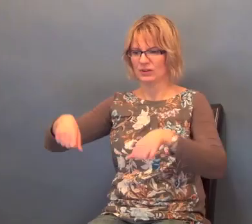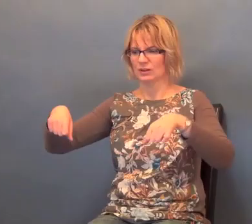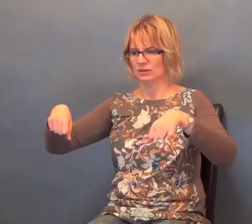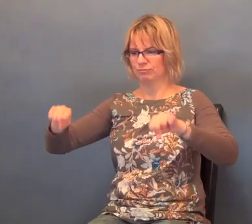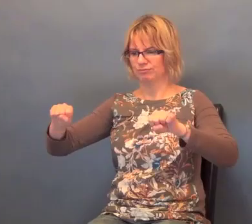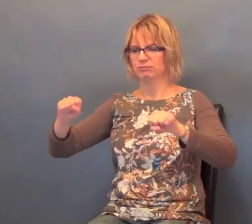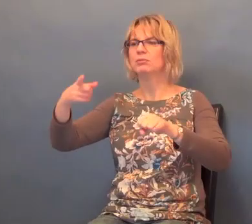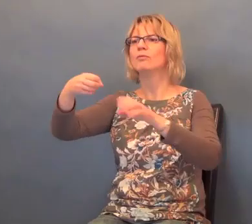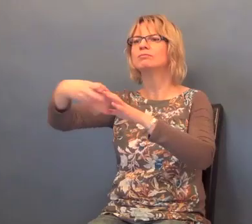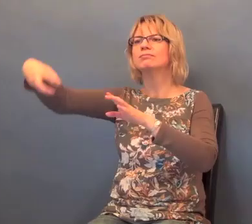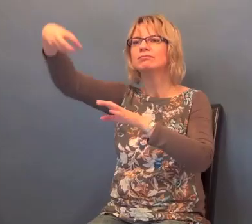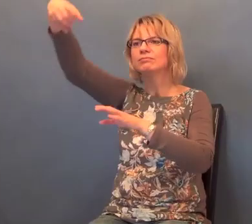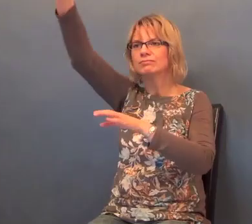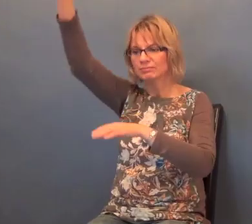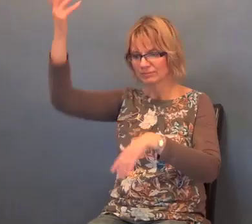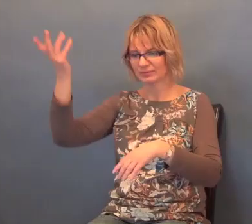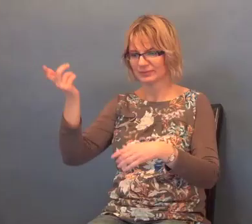Motor, bo jest dym.